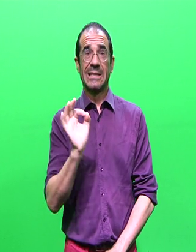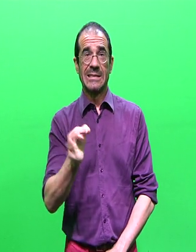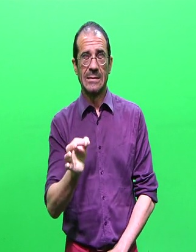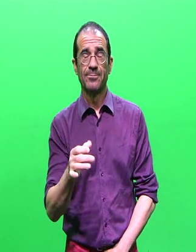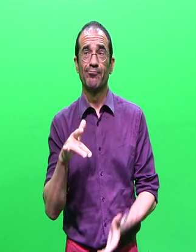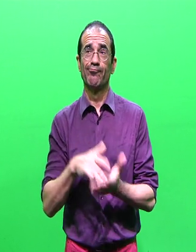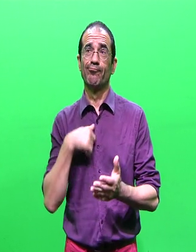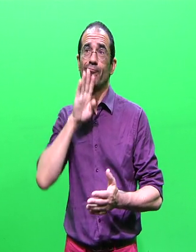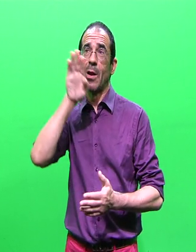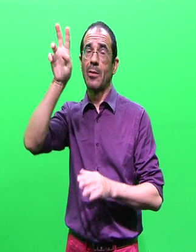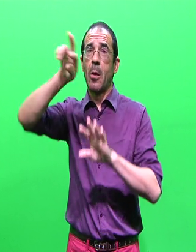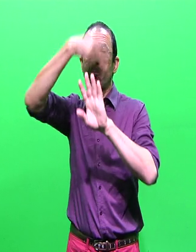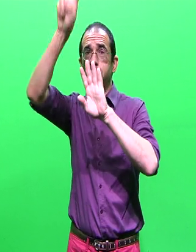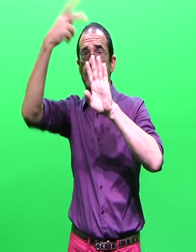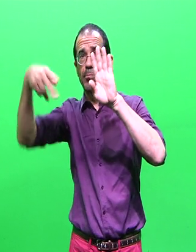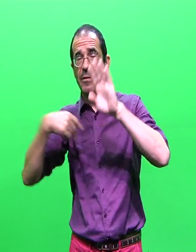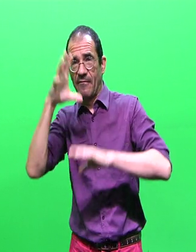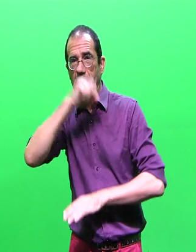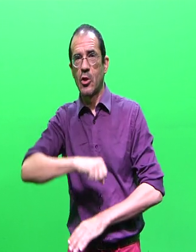Sí, estava a la muntanya i vaig caure rodolant, va ser un error.